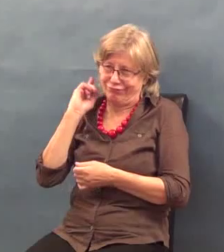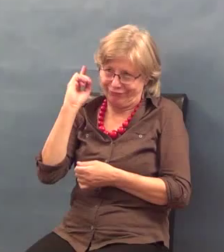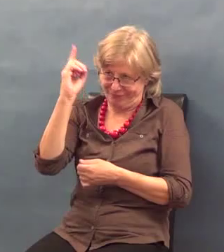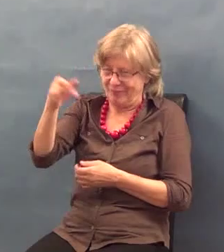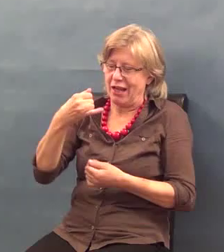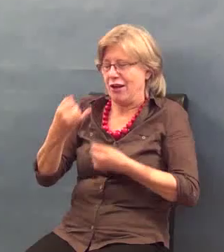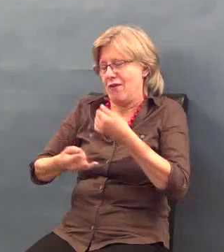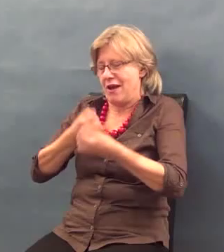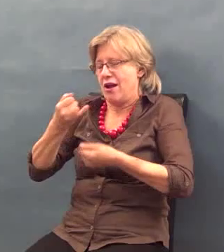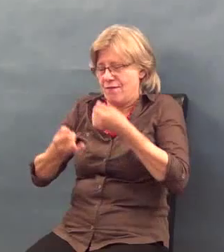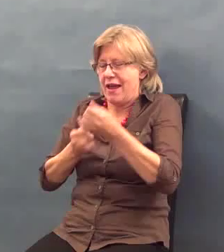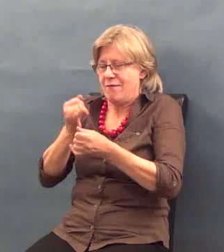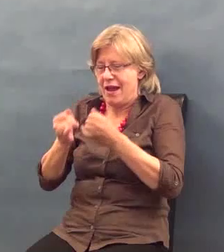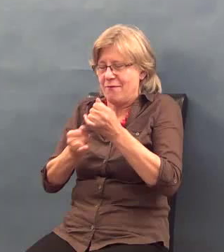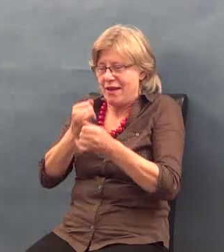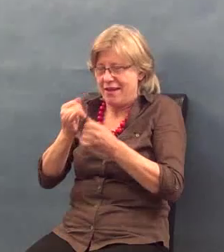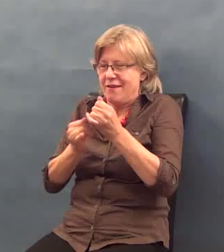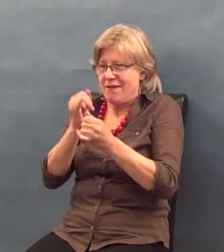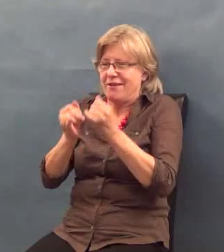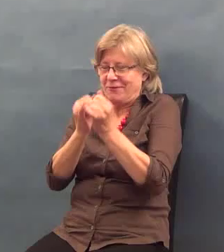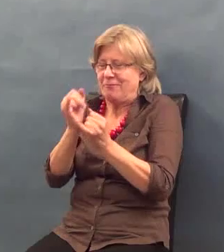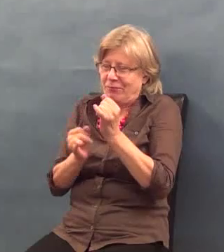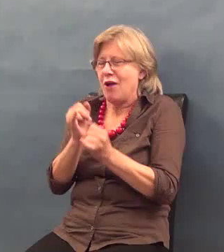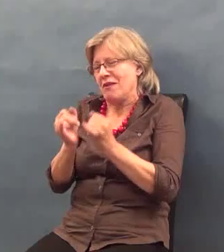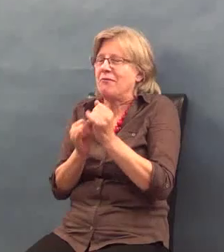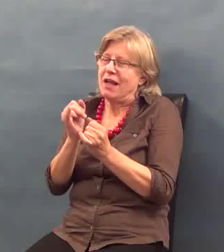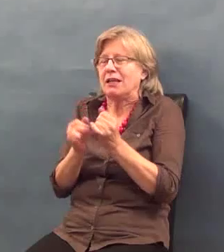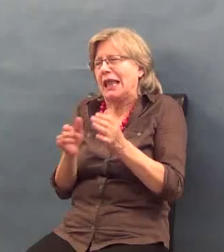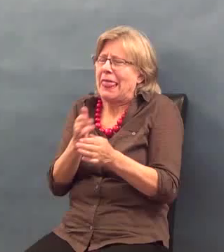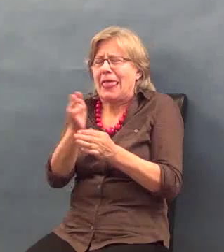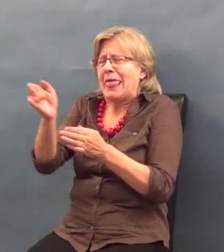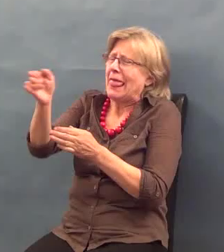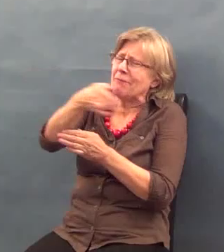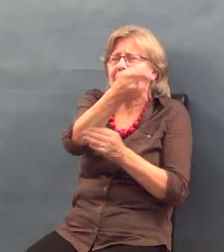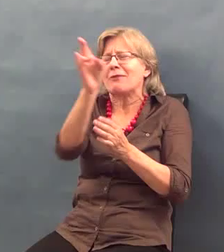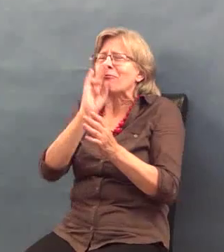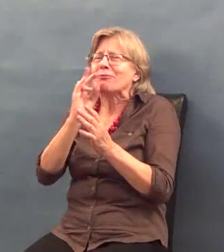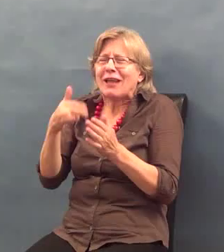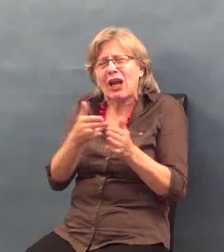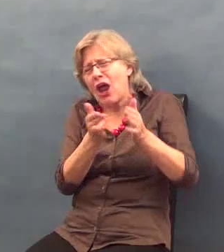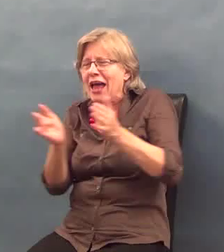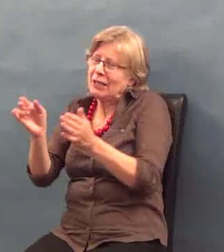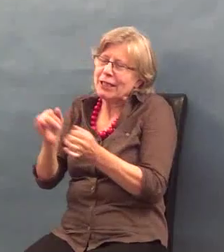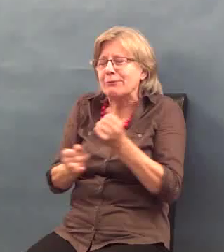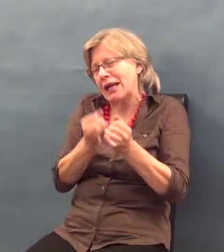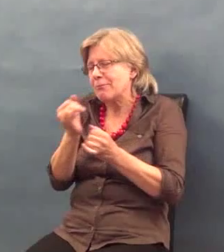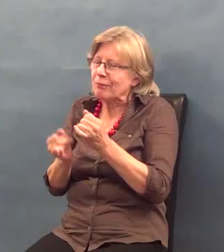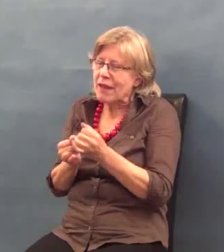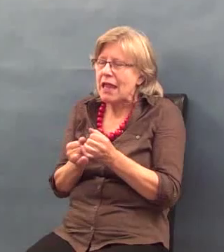Jedzie krętą drogą.